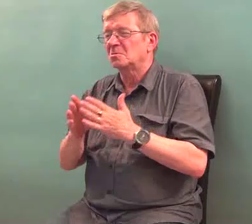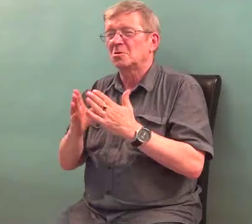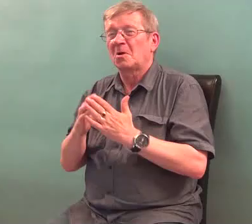Nudzę się.